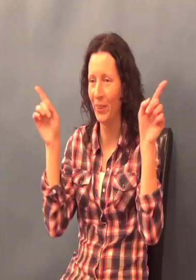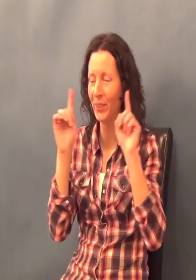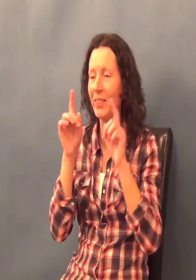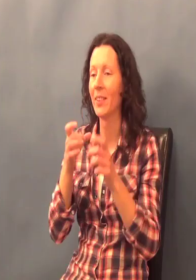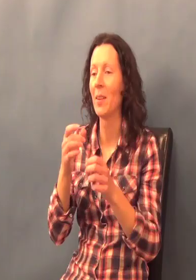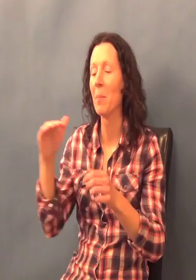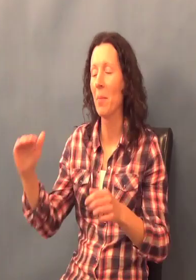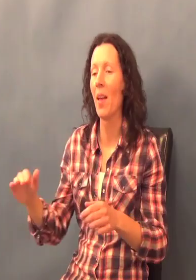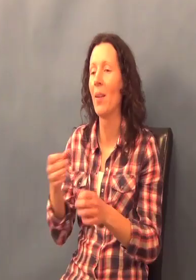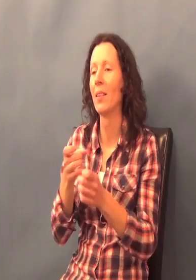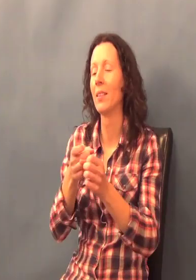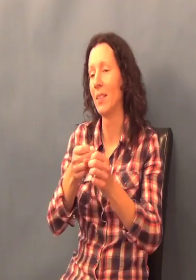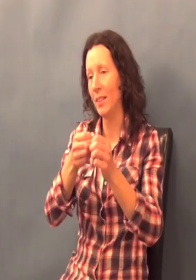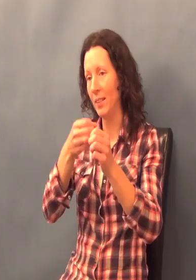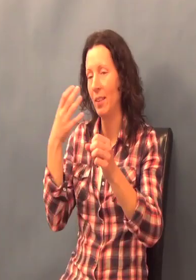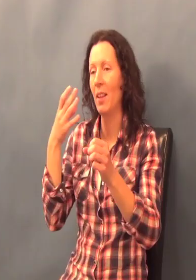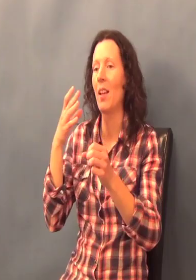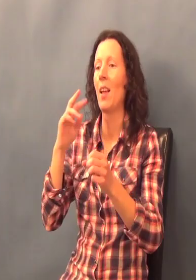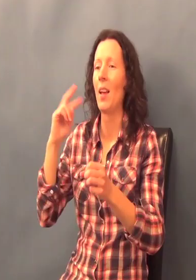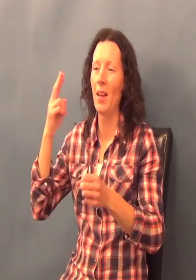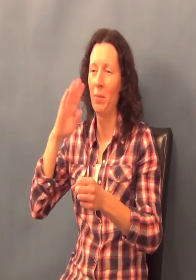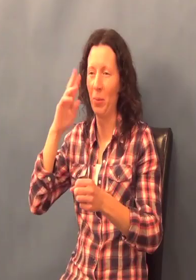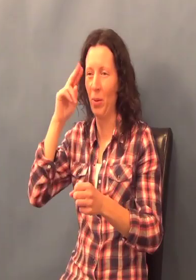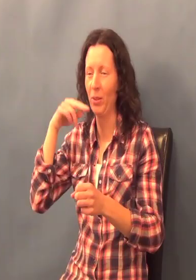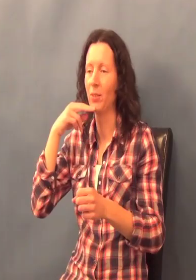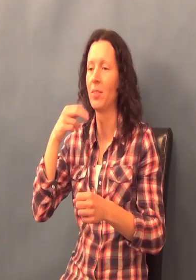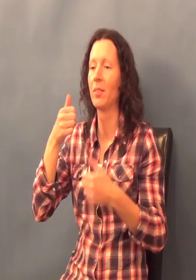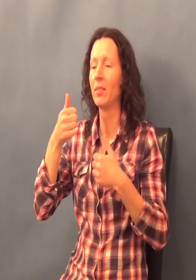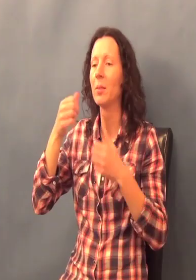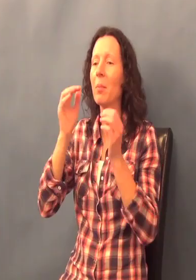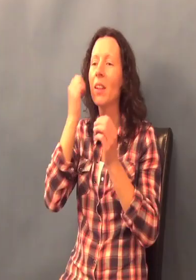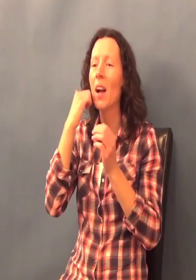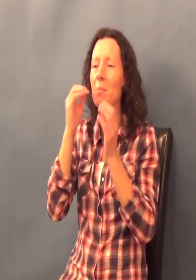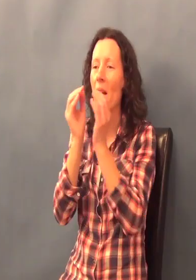Stoją na przeciw siebie: mała myszka Miki, która trzyma łuk i druga podobna, to tata.